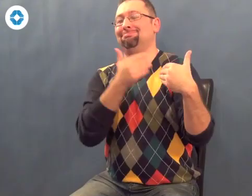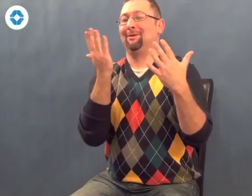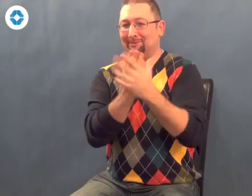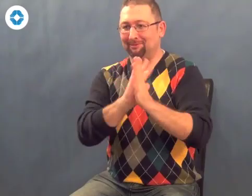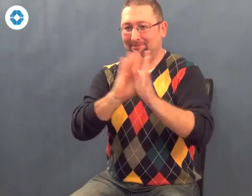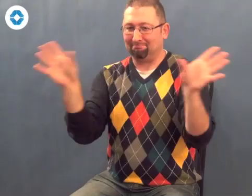Już koniec.